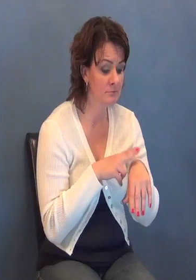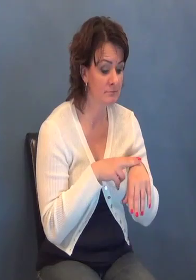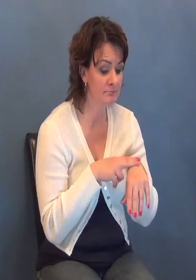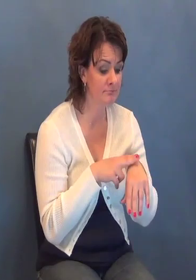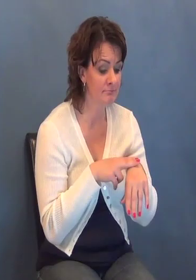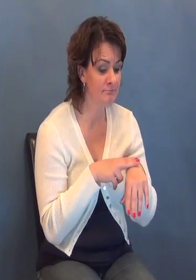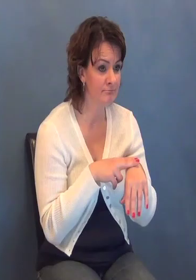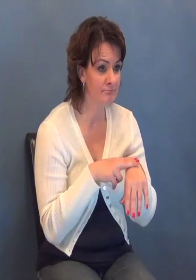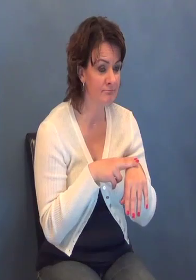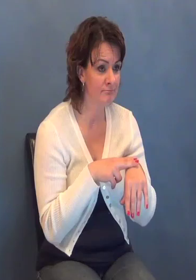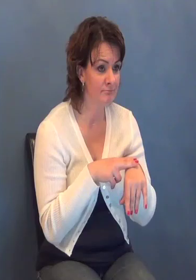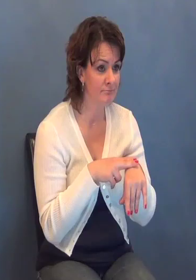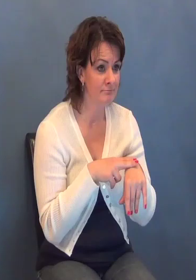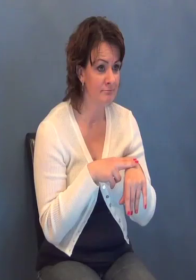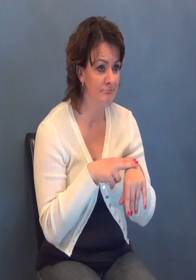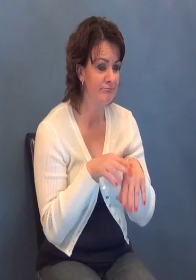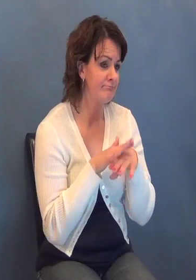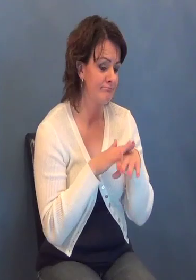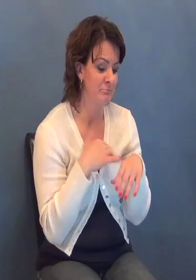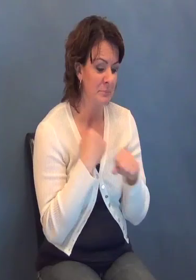A o której?